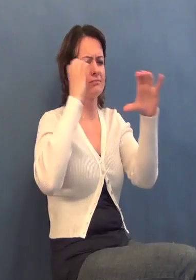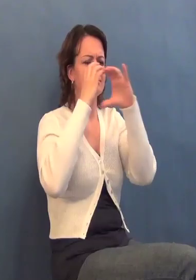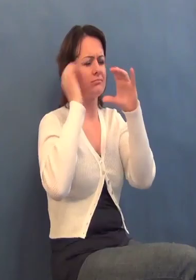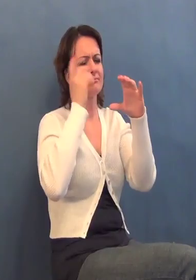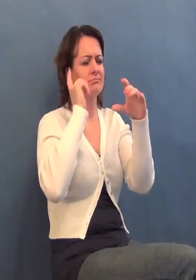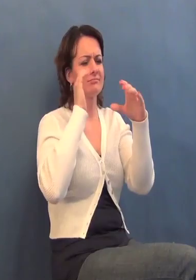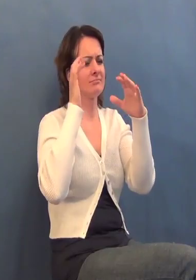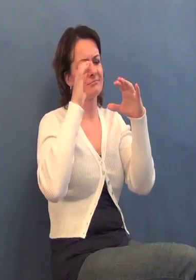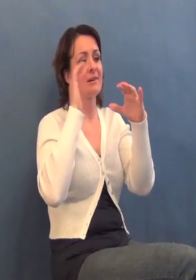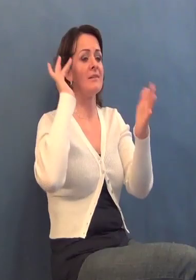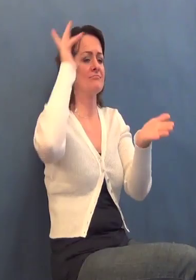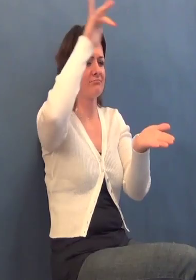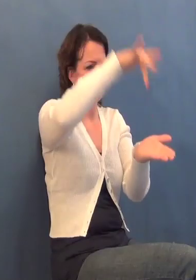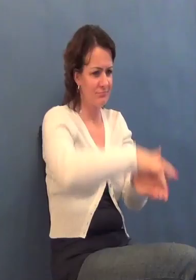Docierają na miejsce.